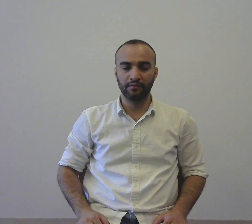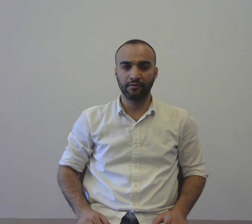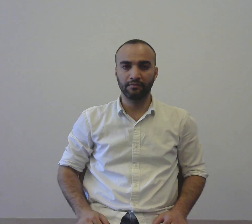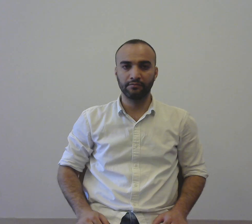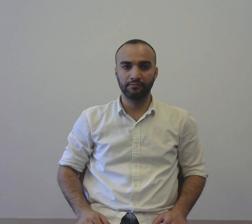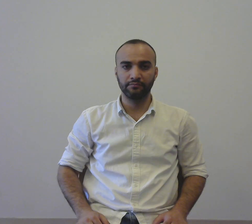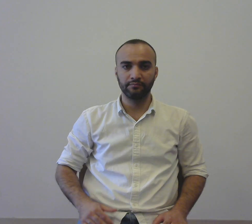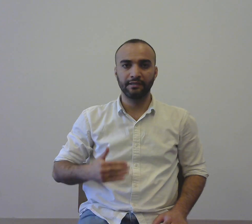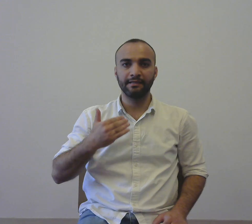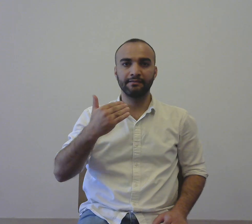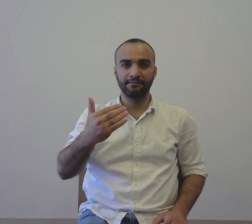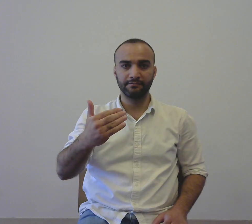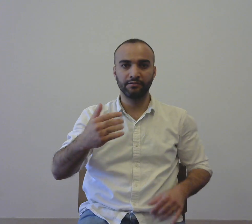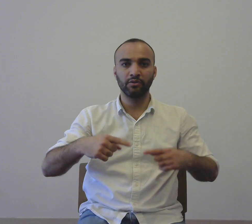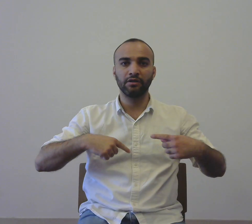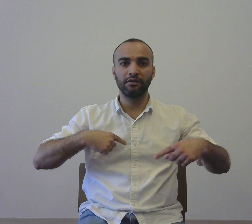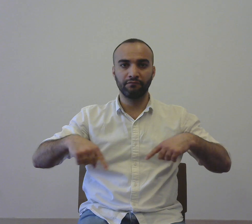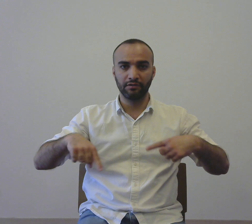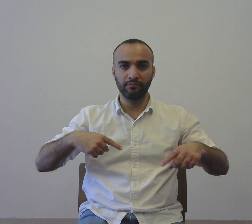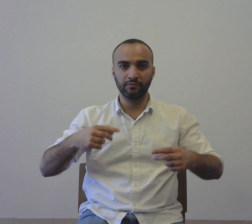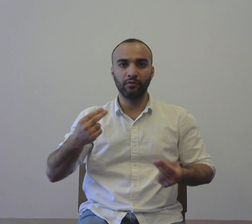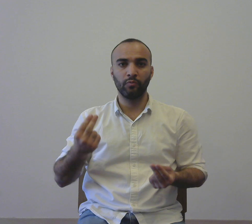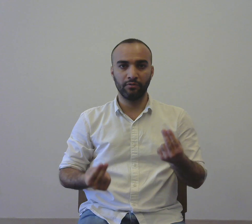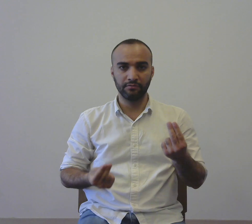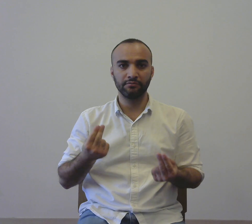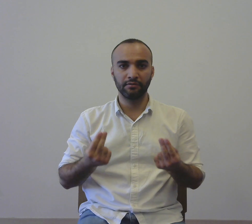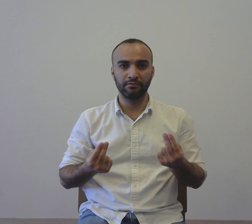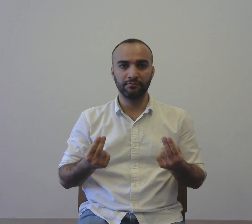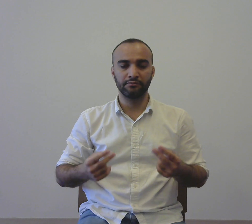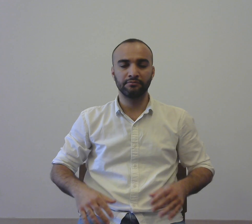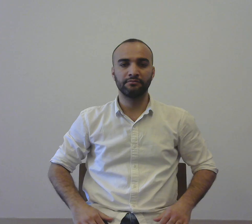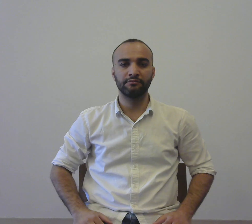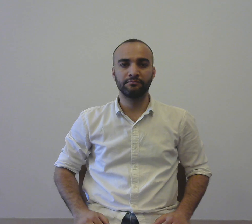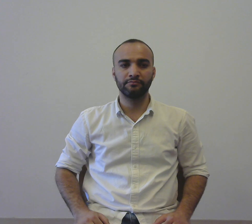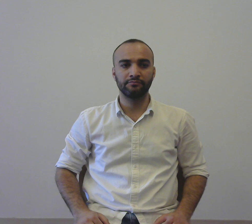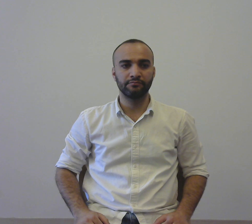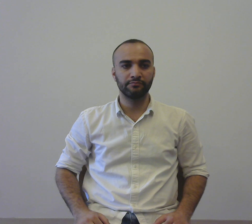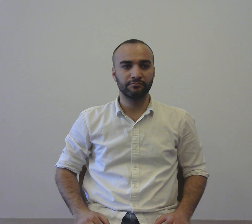Siz futbol oynayırsınız?